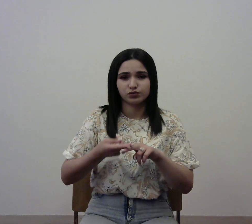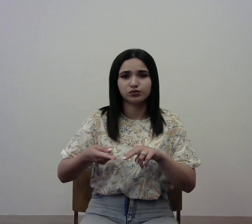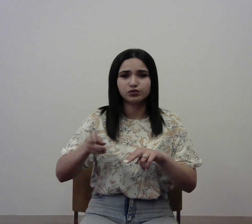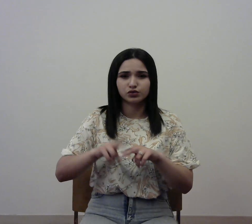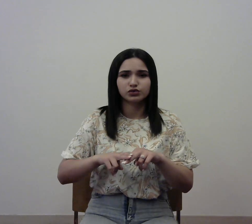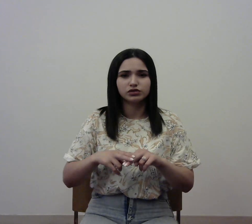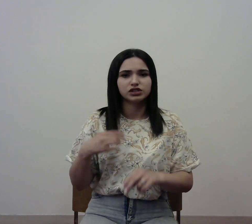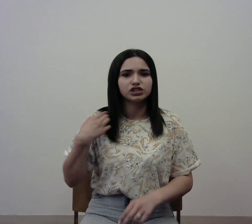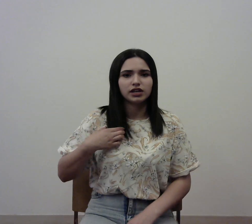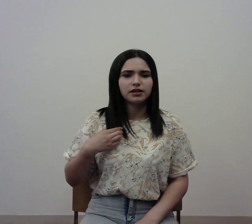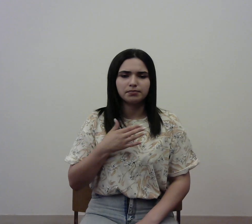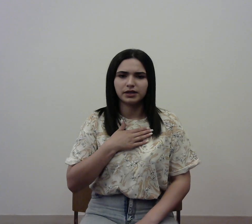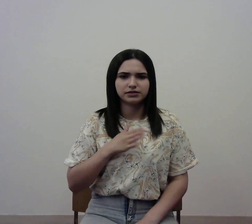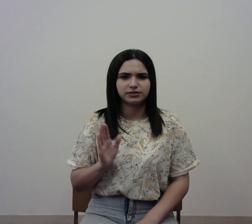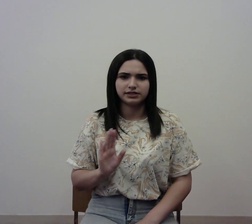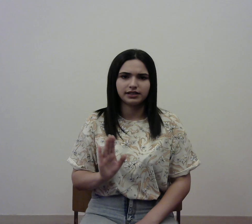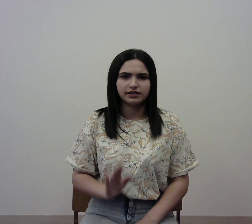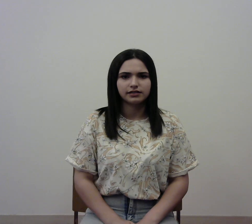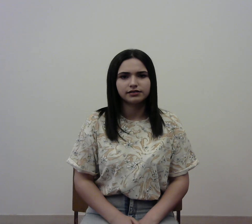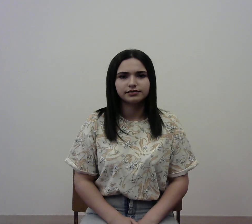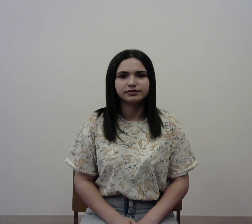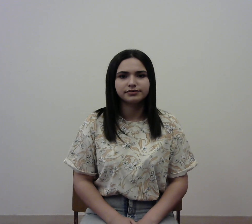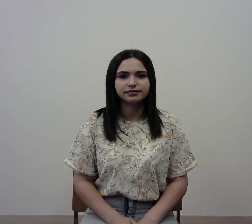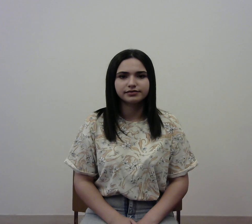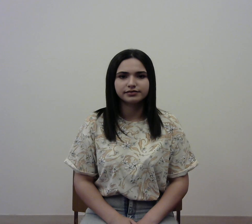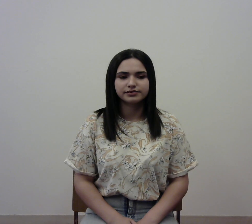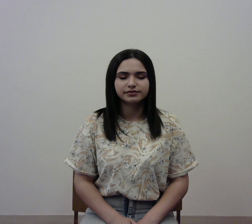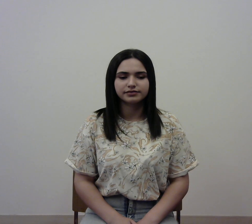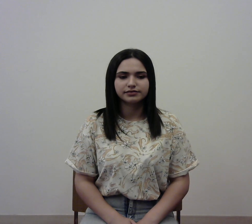Bu çanta mənim deyil